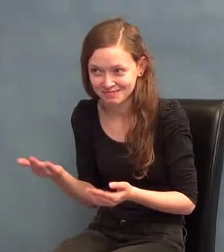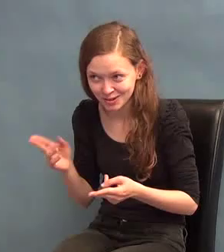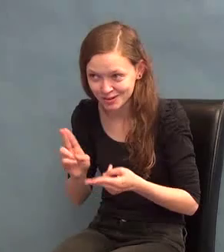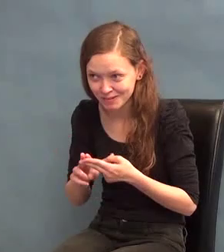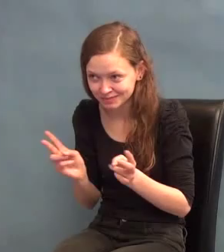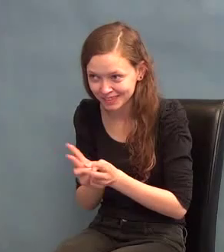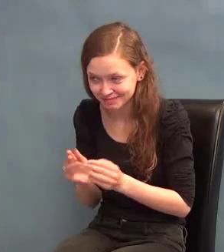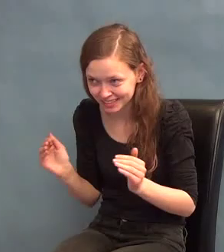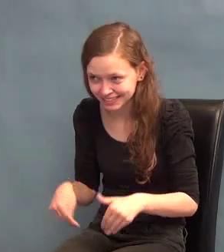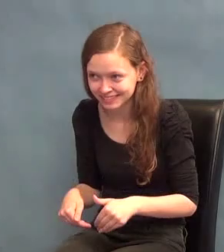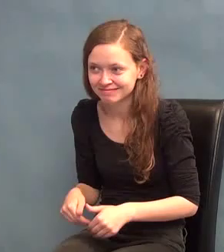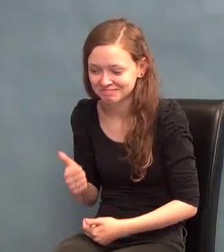Możemy umówić się na spotkanie?